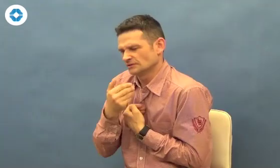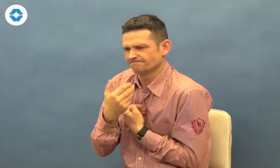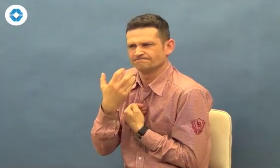Jest obrażony.